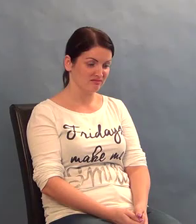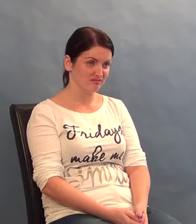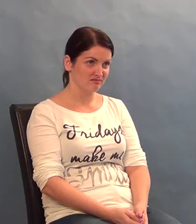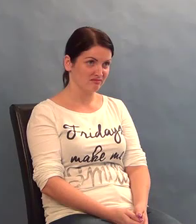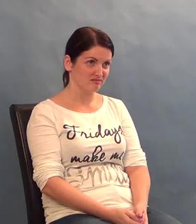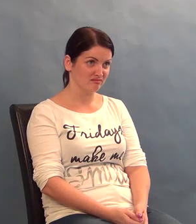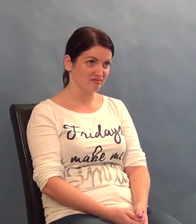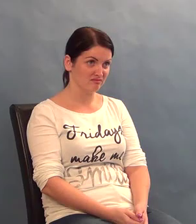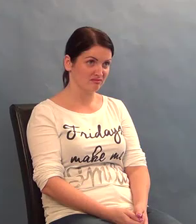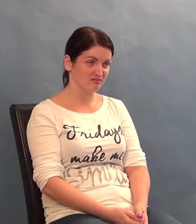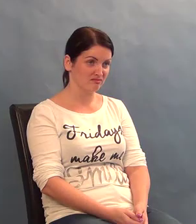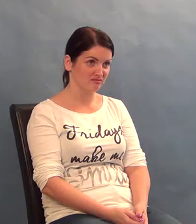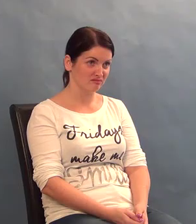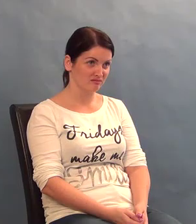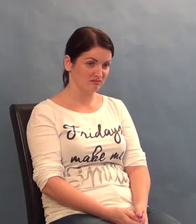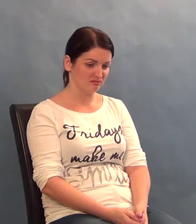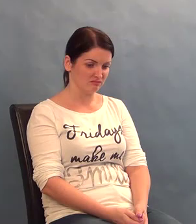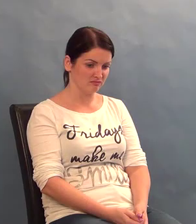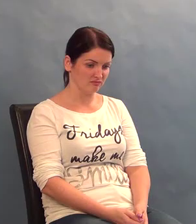Piętnastego lutego.